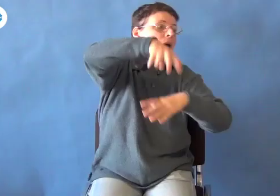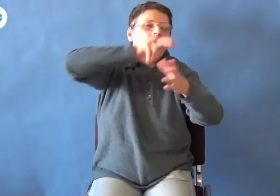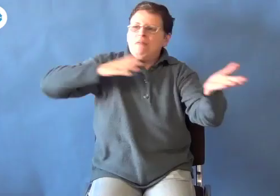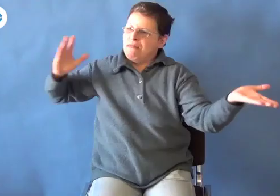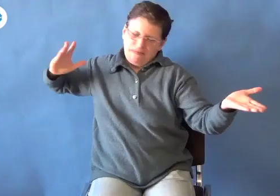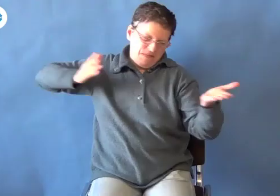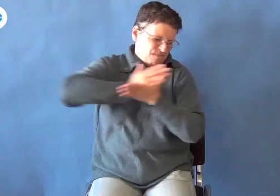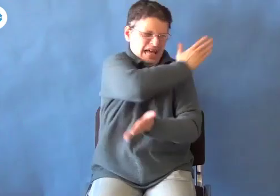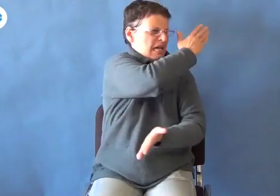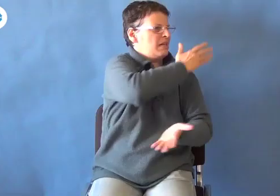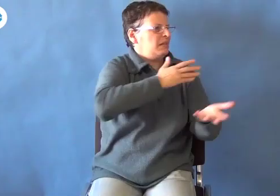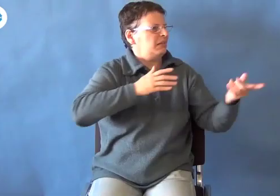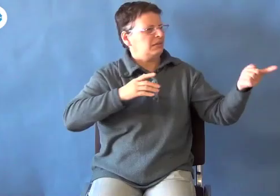Upadł, a pociąg go przejechał.